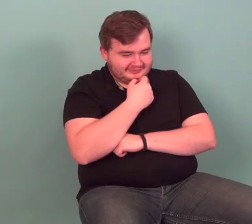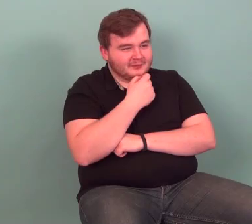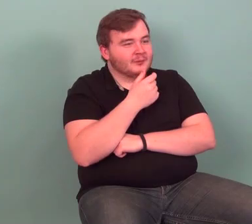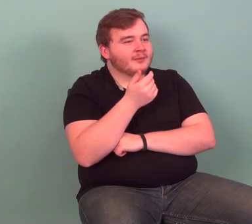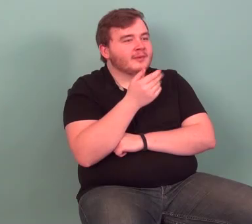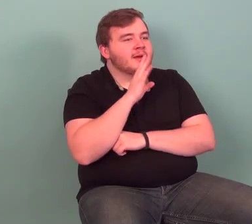Może...